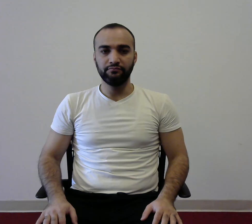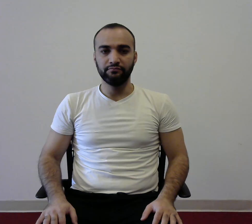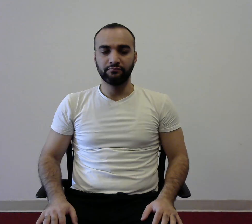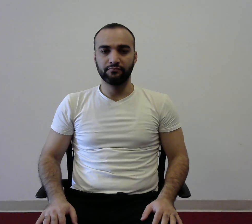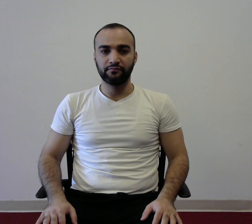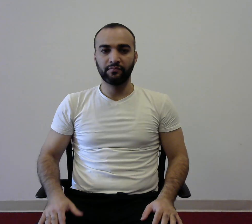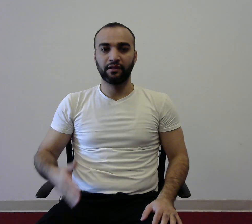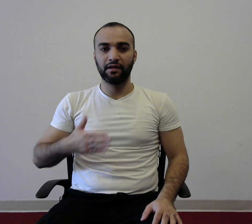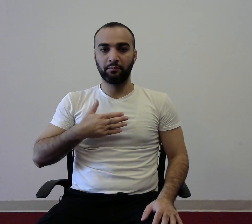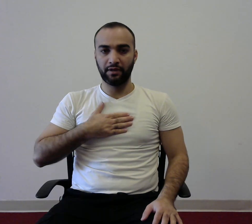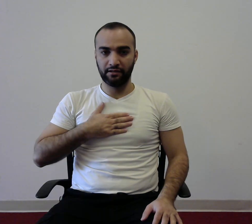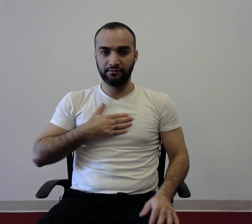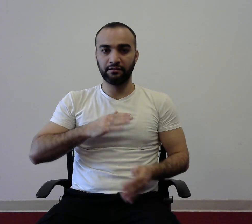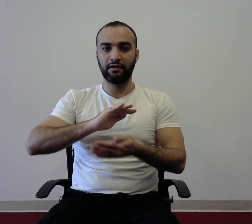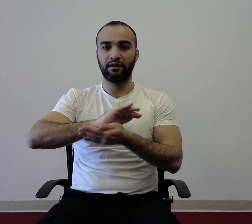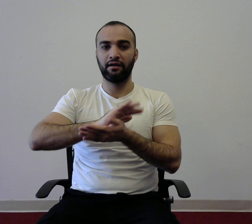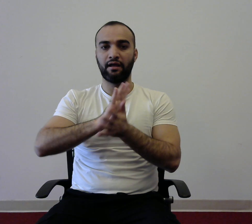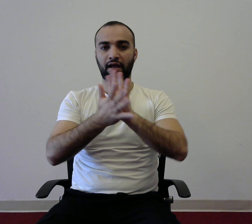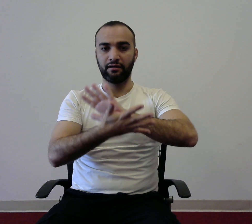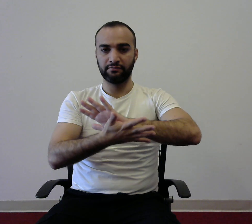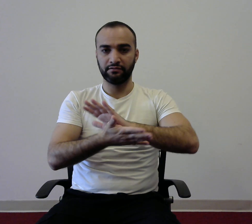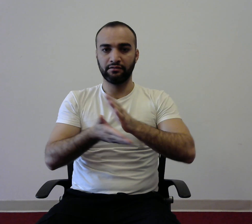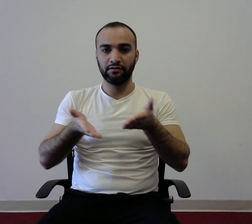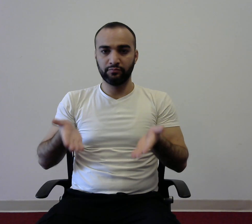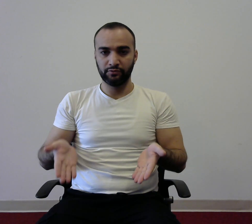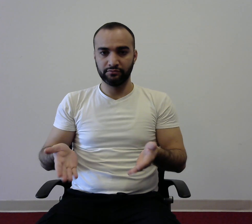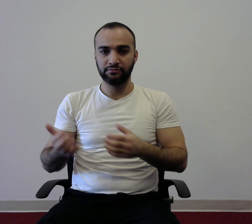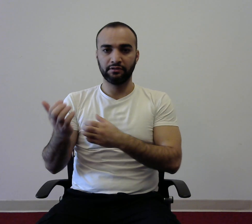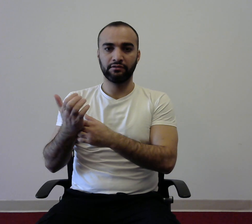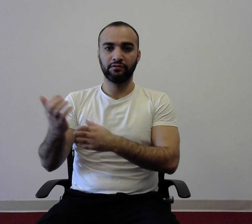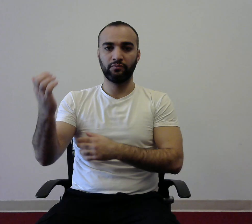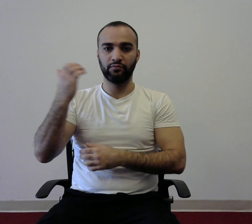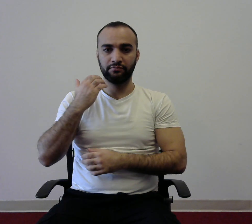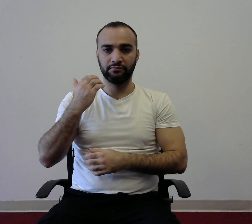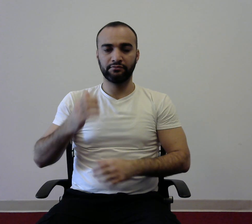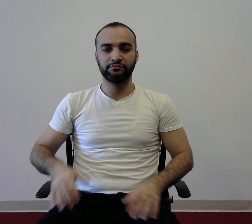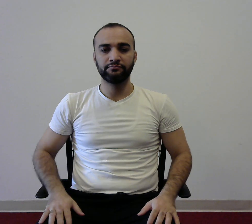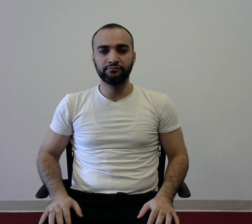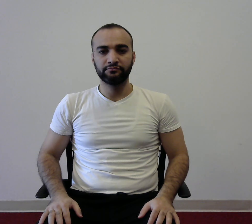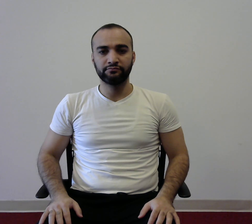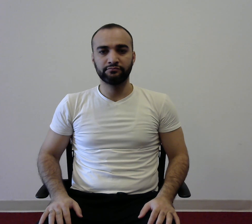Məni ASAN Xidmətdən bura göndəriblər